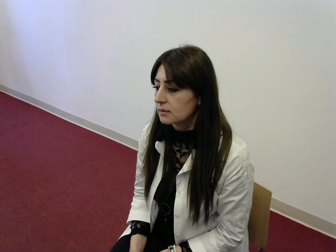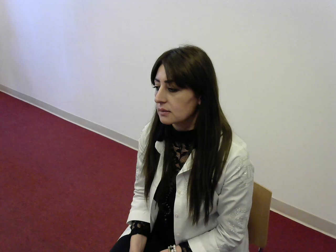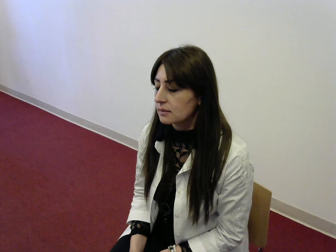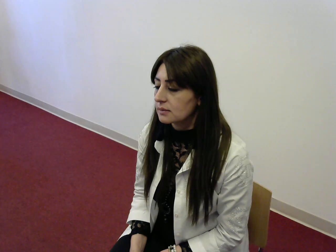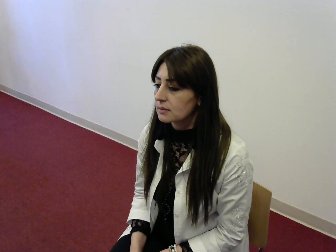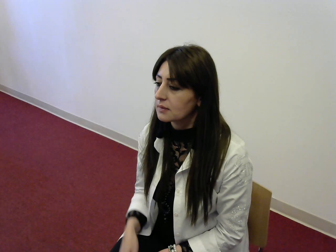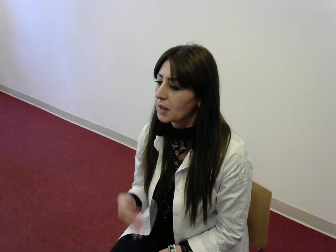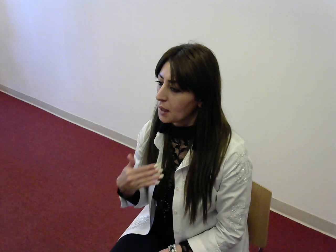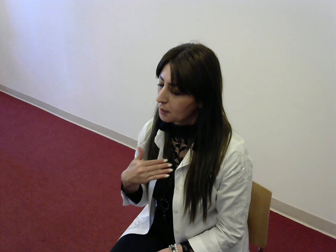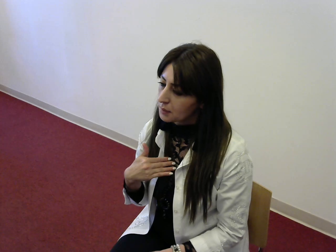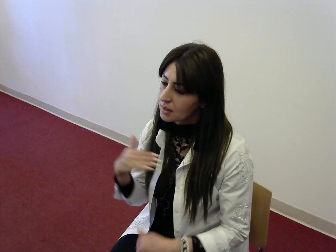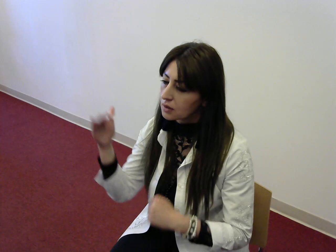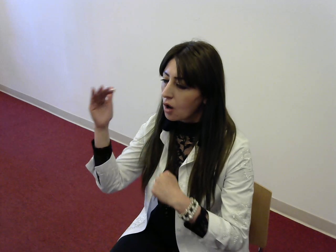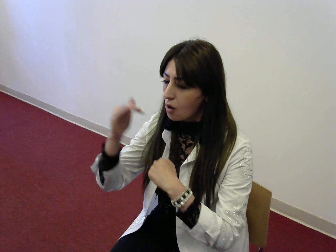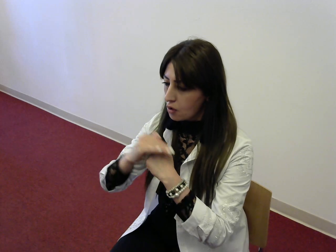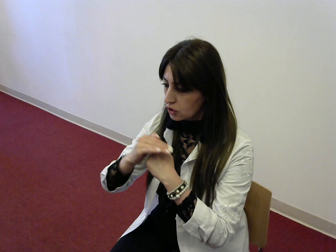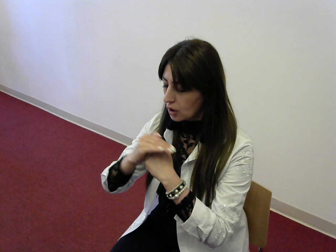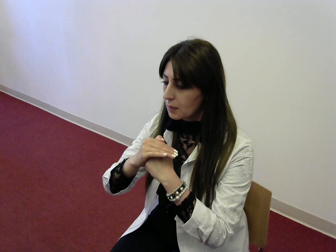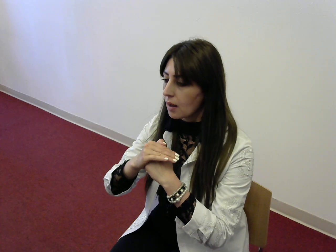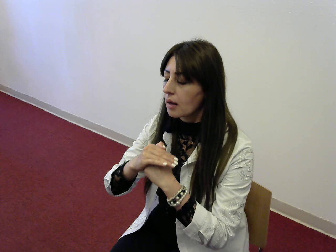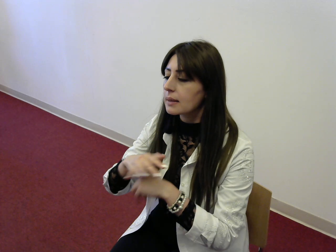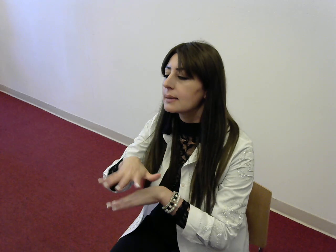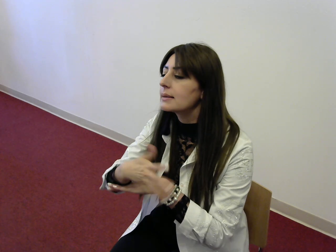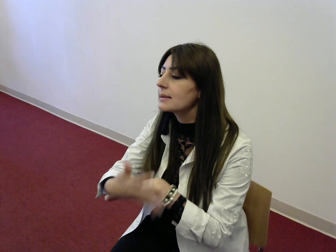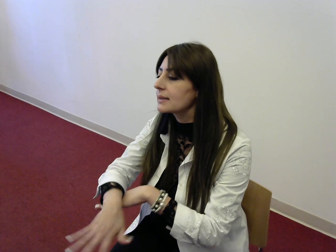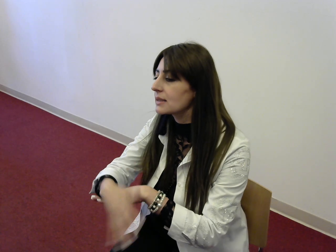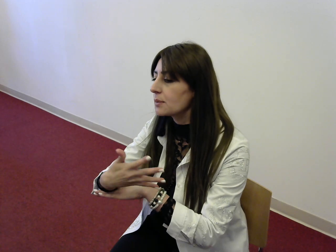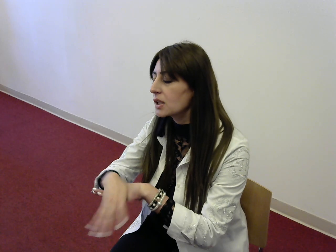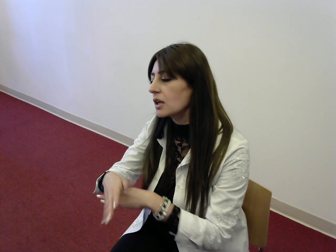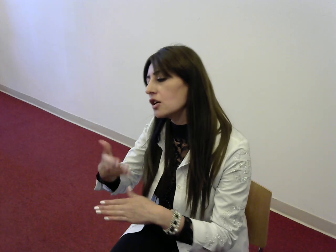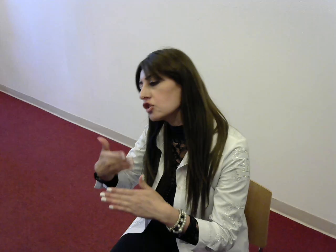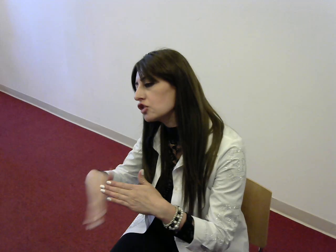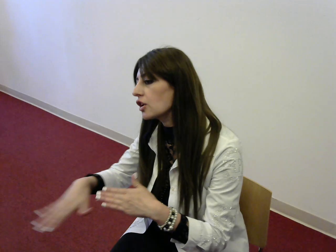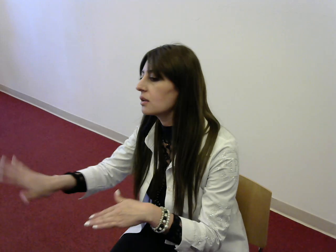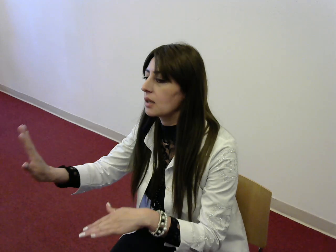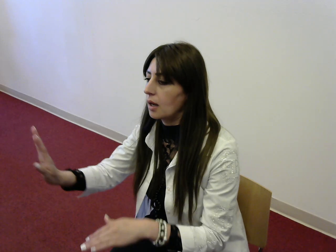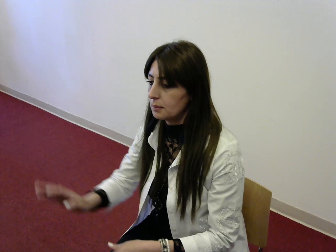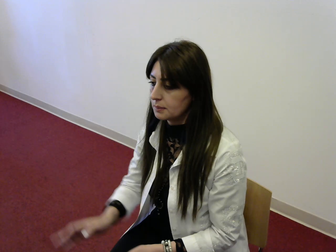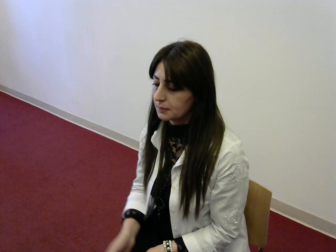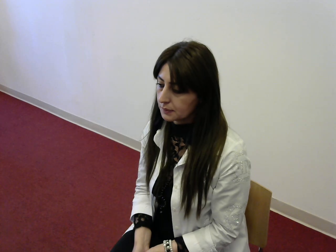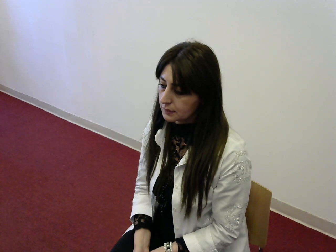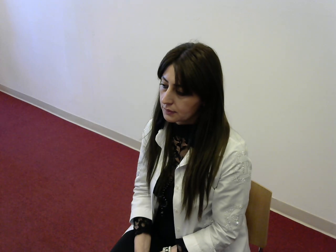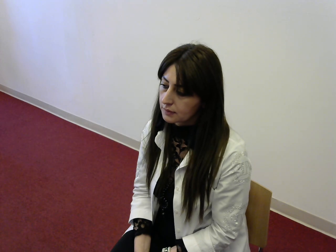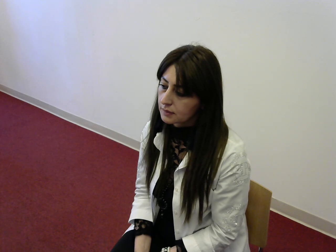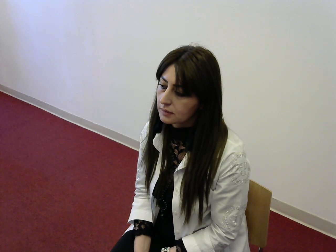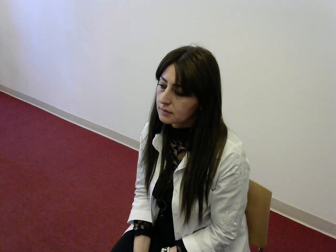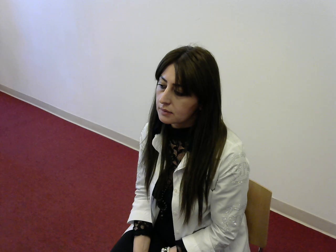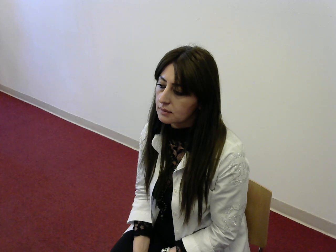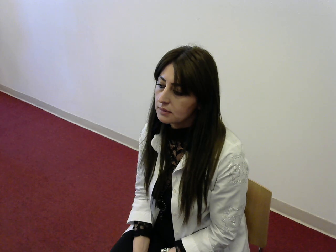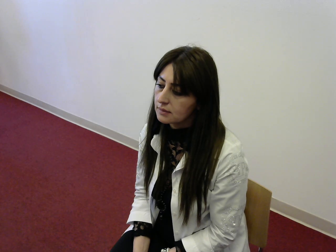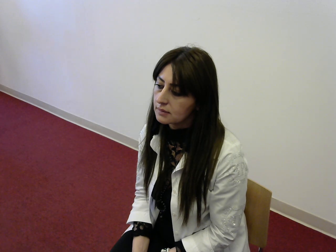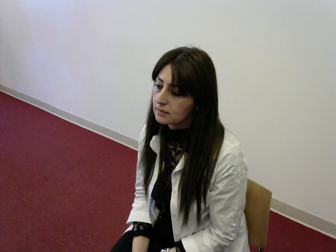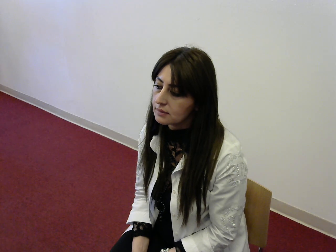Mən axşamlar gəzməyə çıxıram